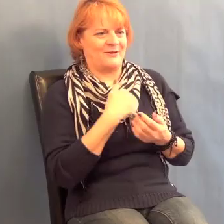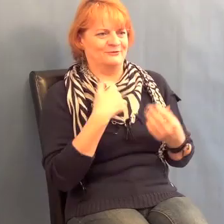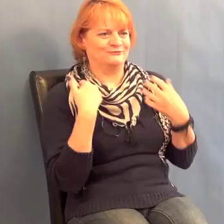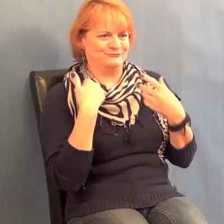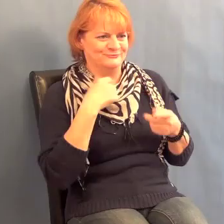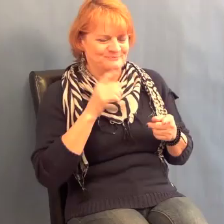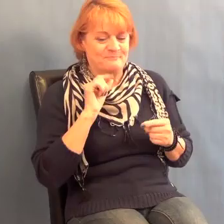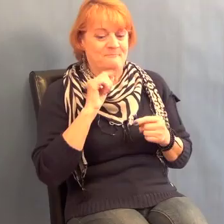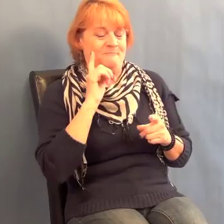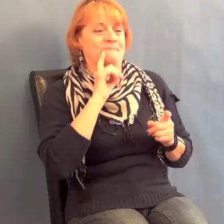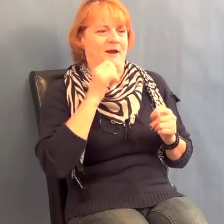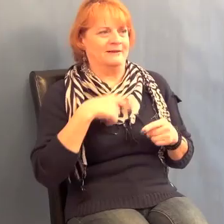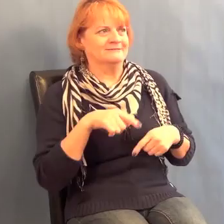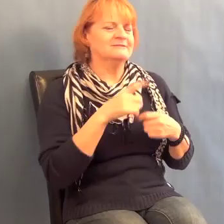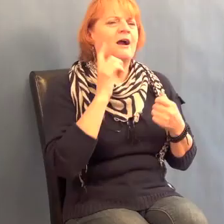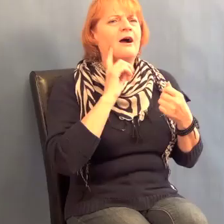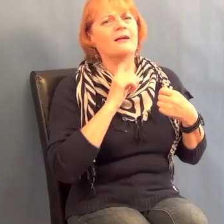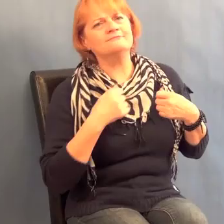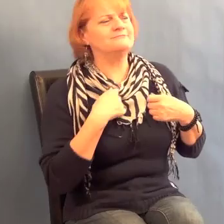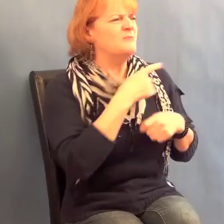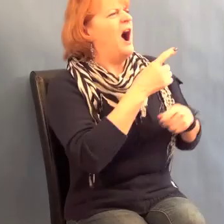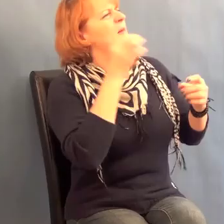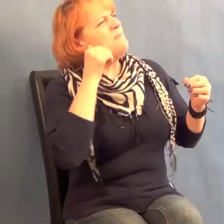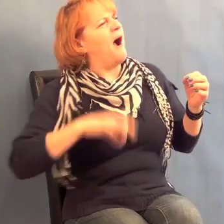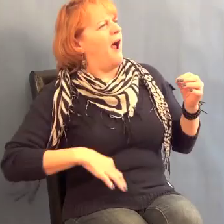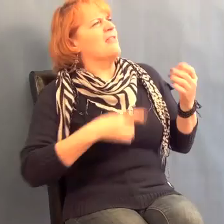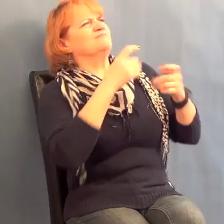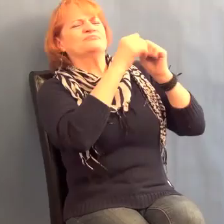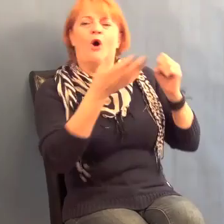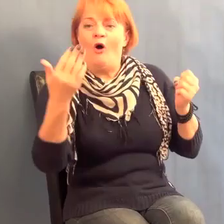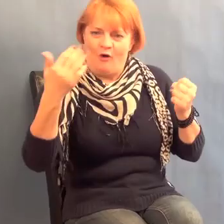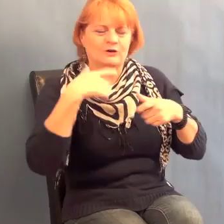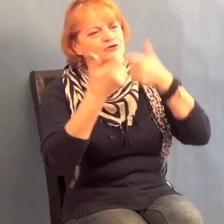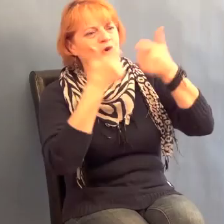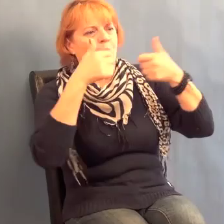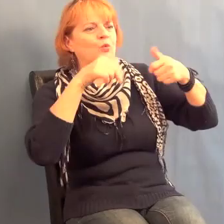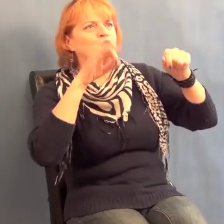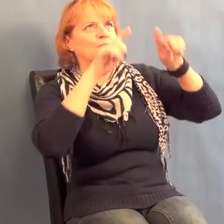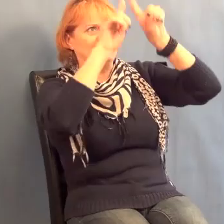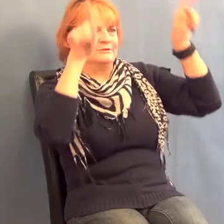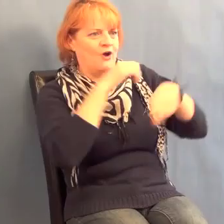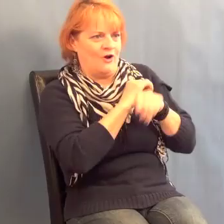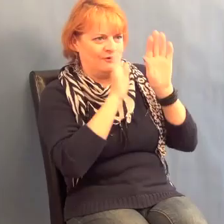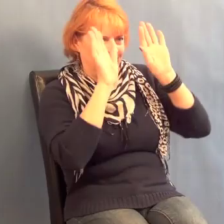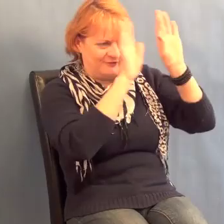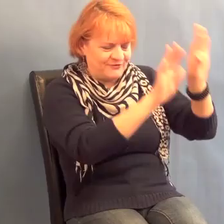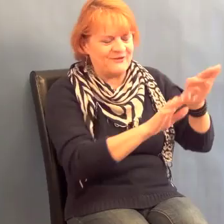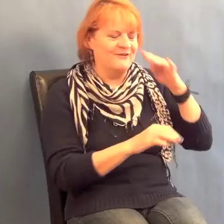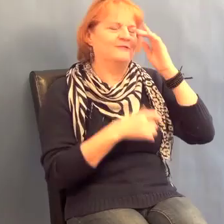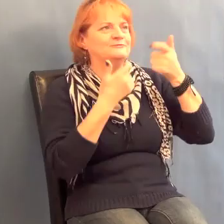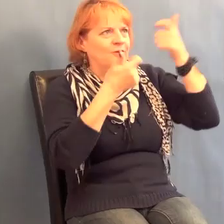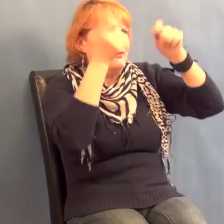Potem chłopak udawał, że przechodzi tu przypadkiem, a tu nagle pani go woła, żeby naprawił rozbite okno.